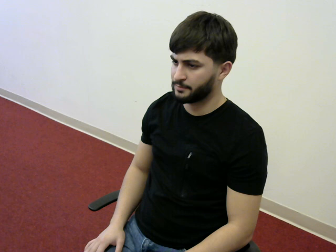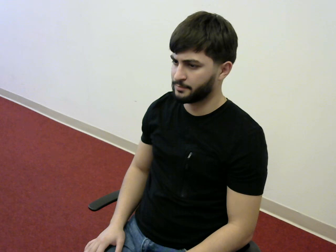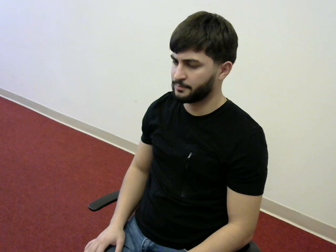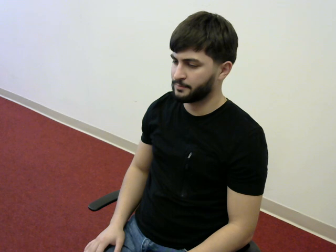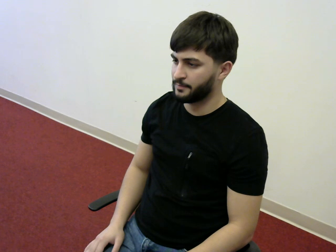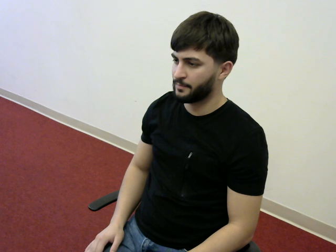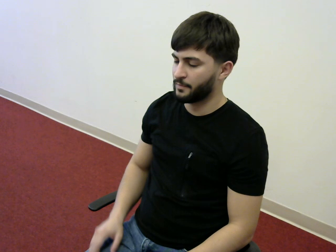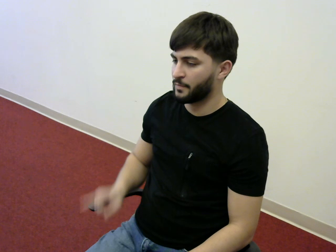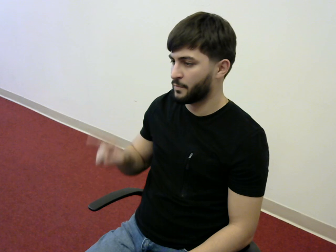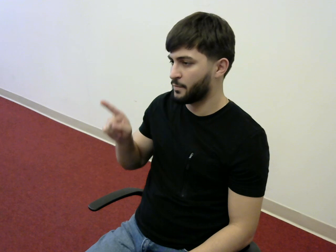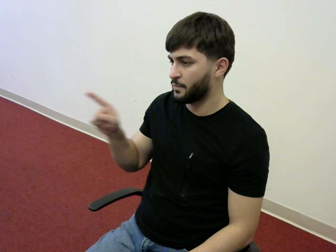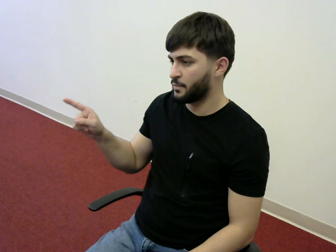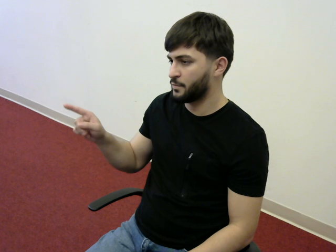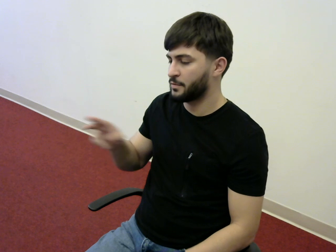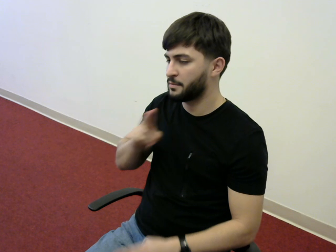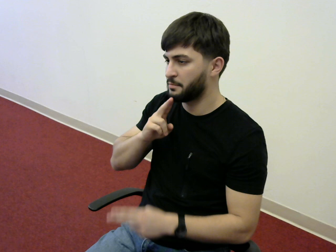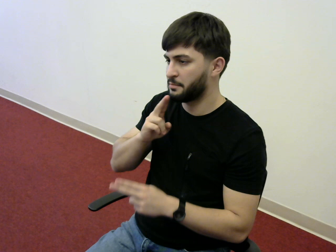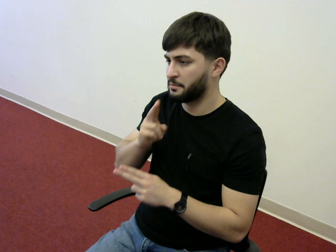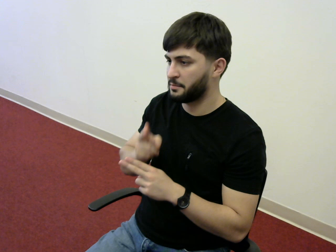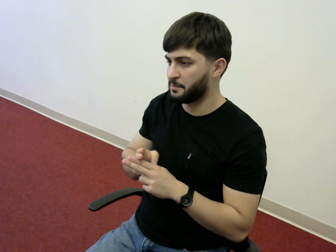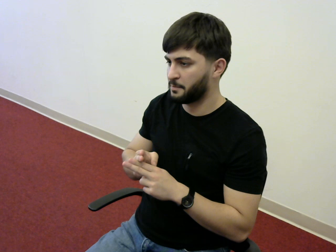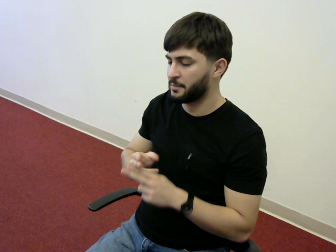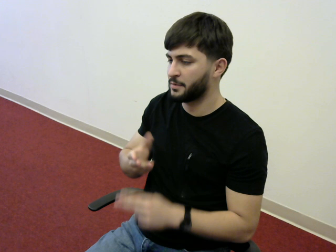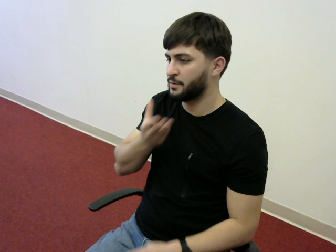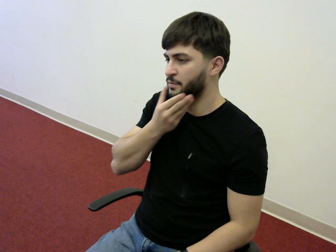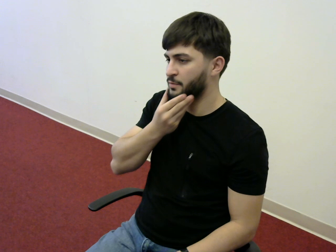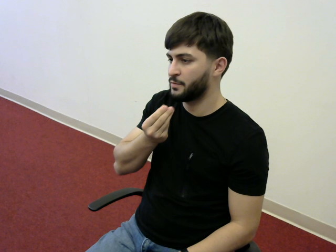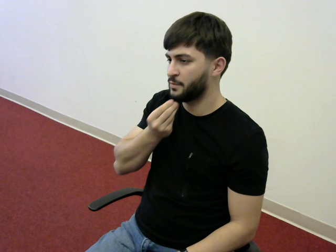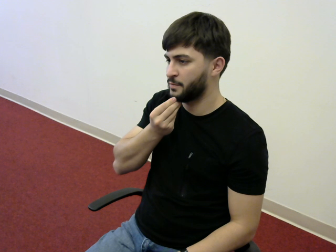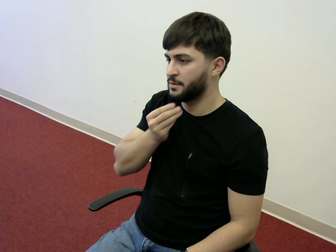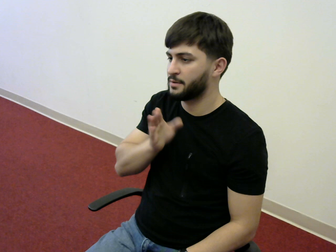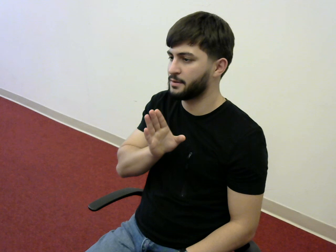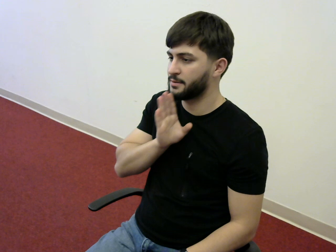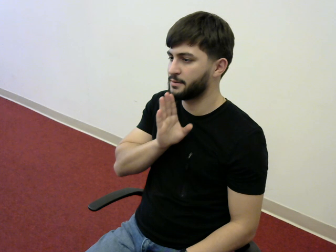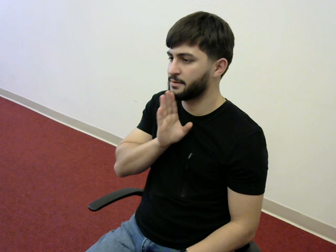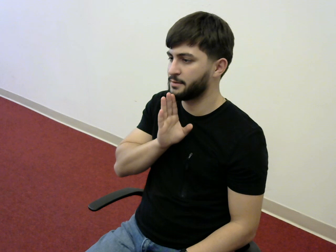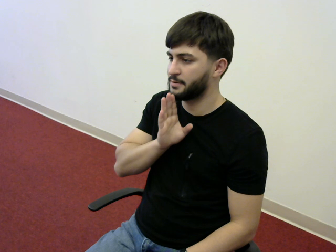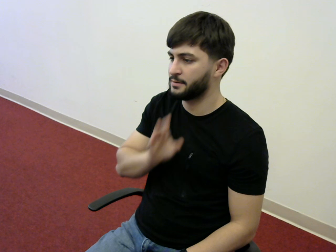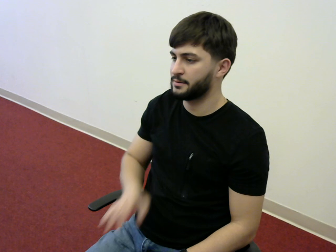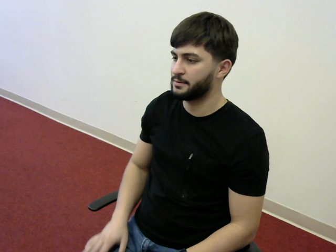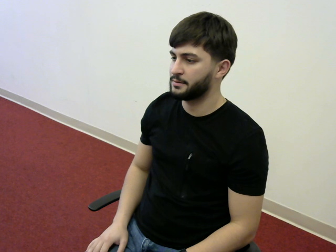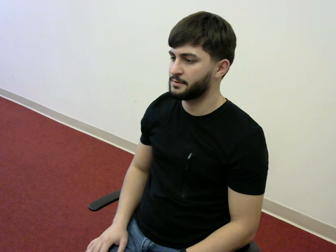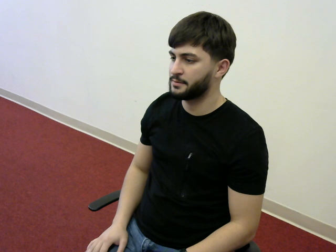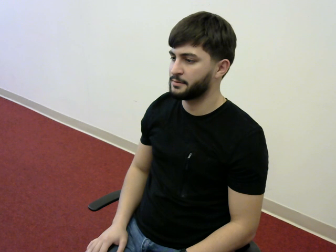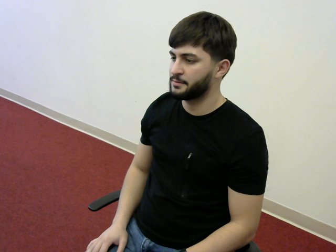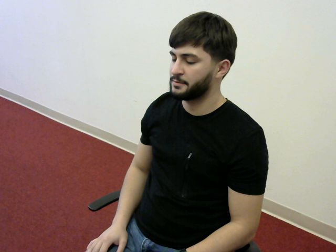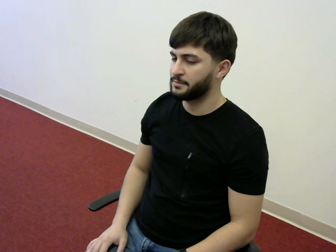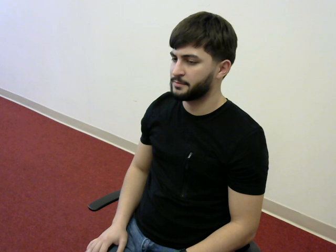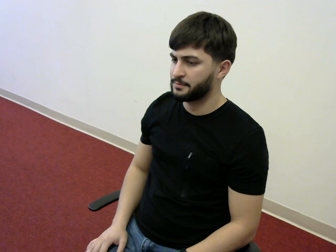Onun bacısı gözəl qızdır